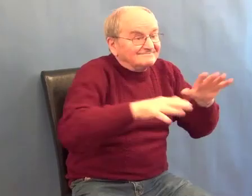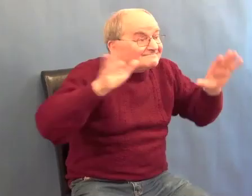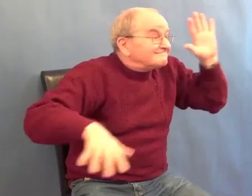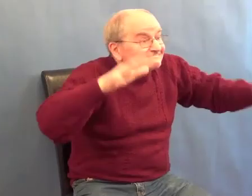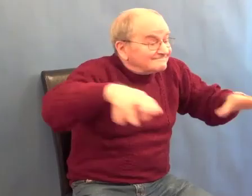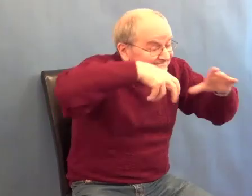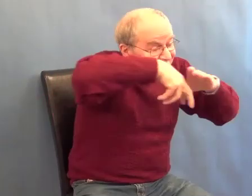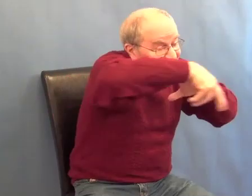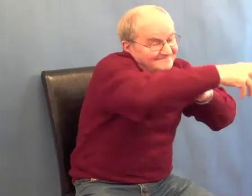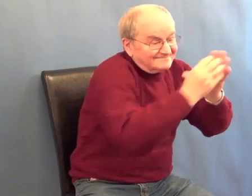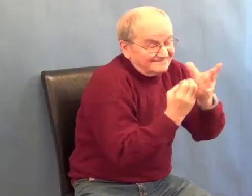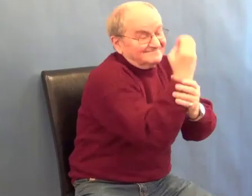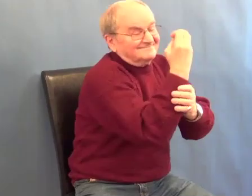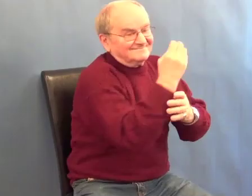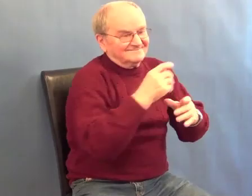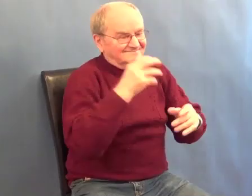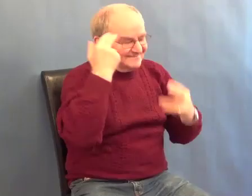Królik skacze w ubraniu, jest cały schowany, łącznie z głową.